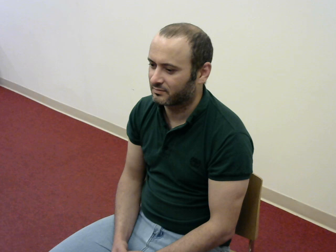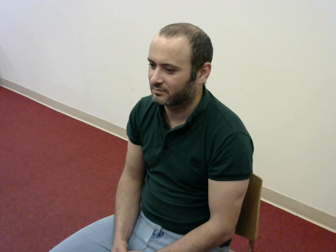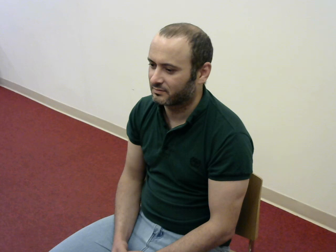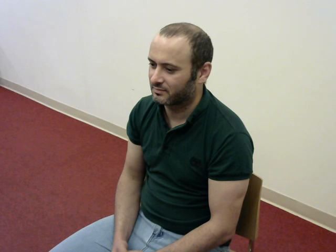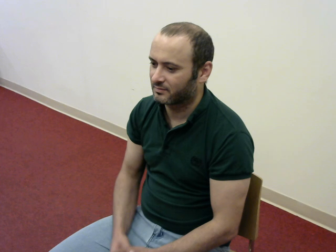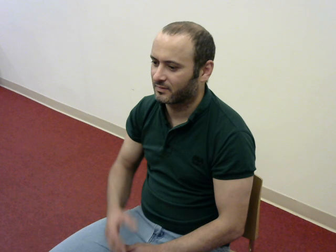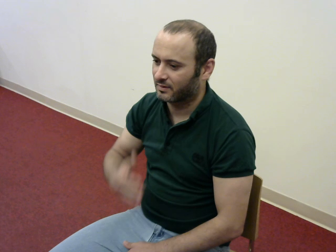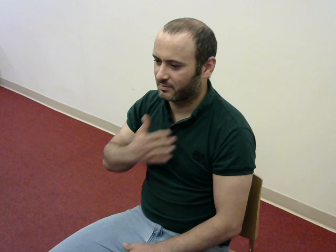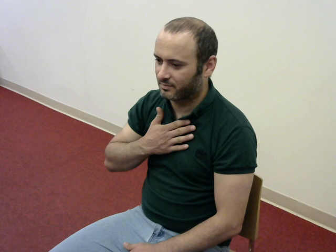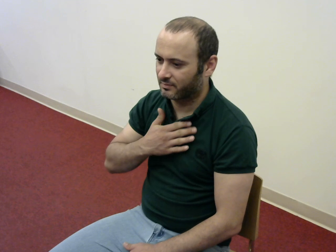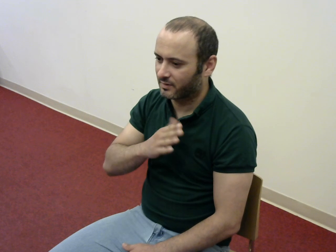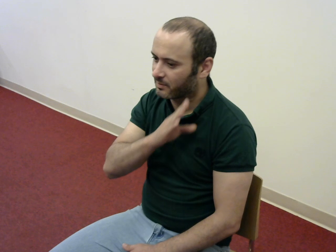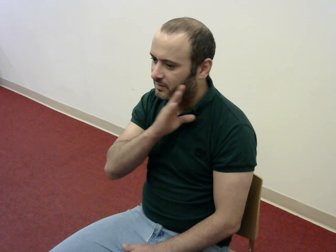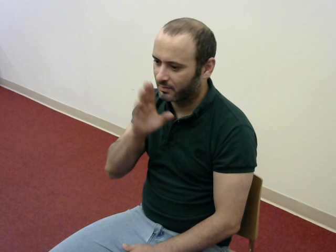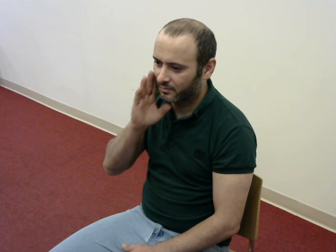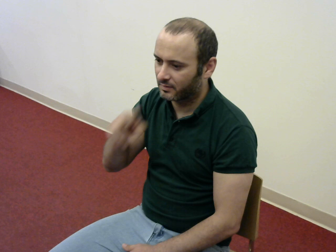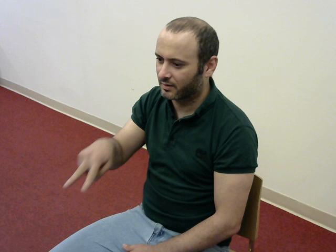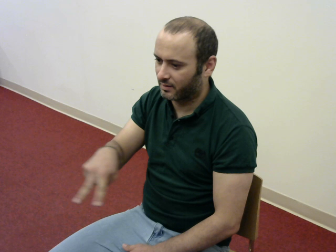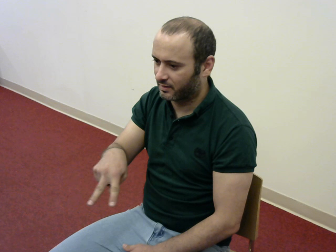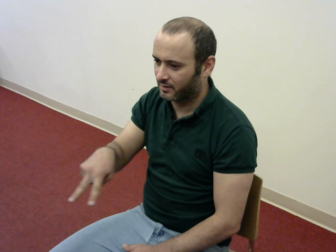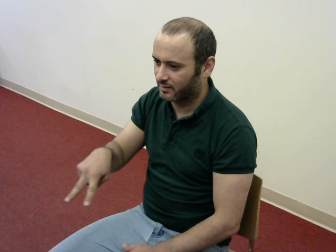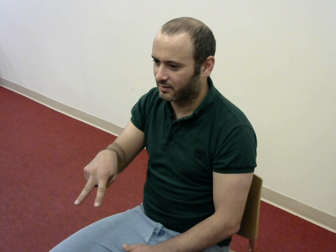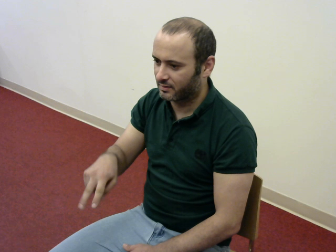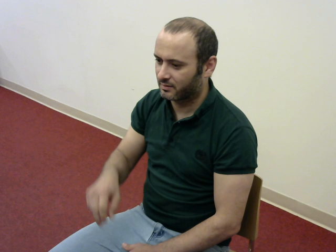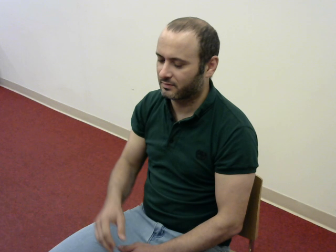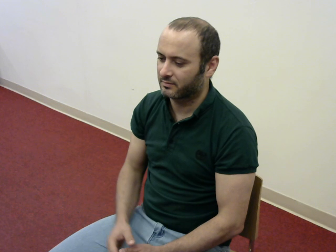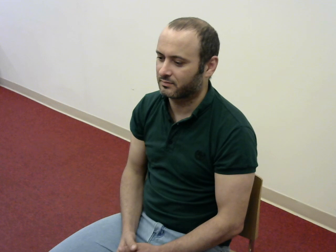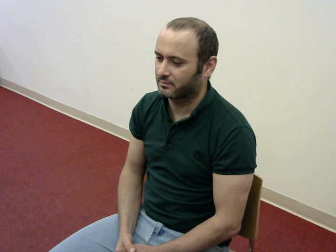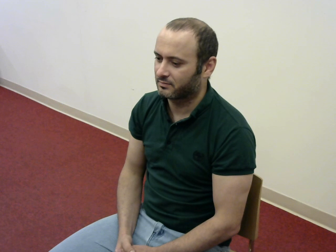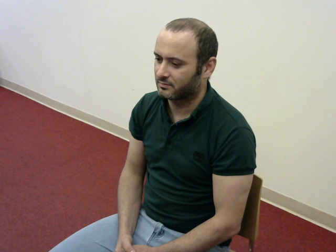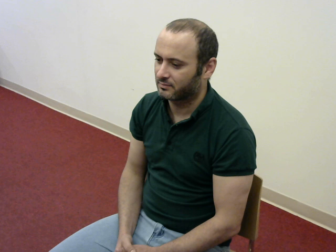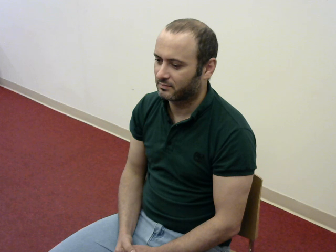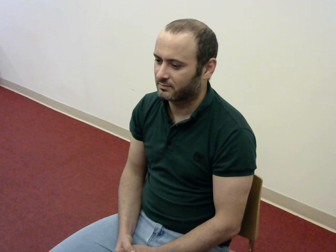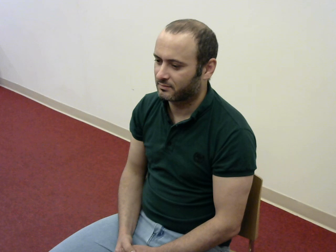Mənim anam Lənkərandandır